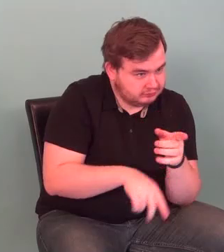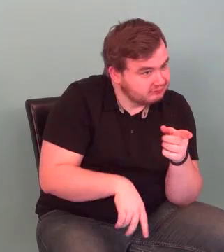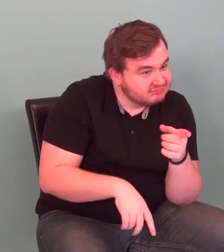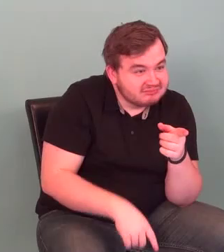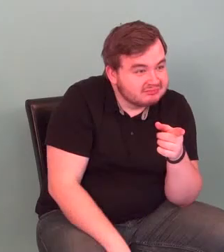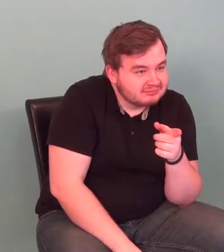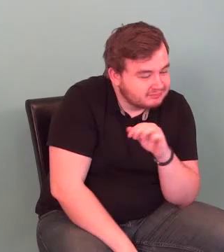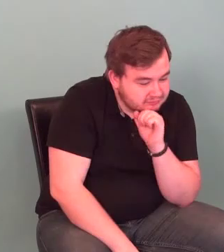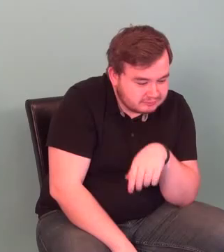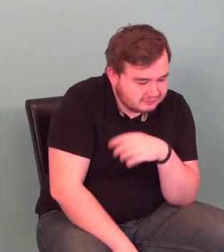Nie, wcale?